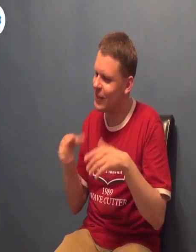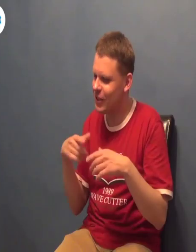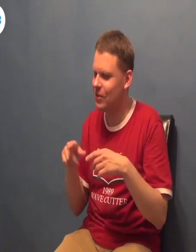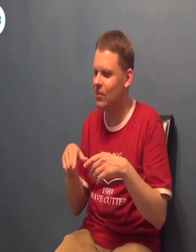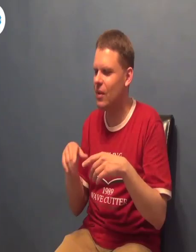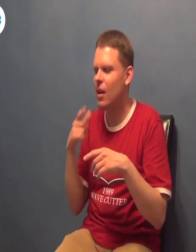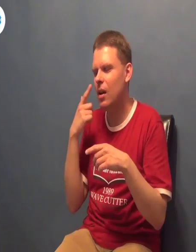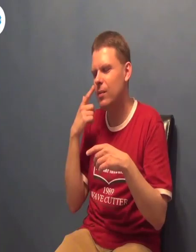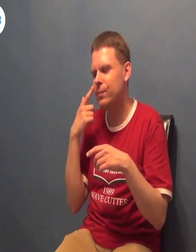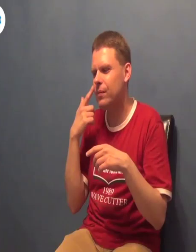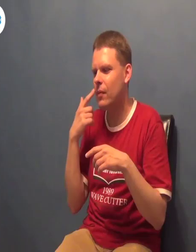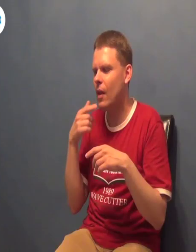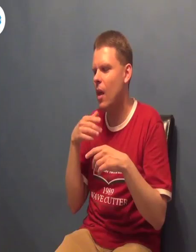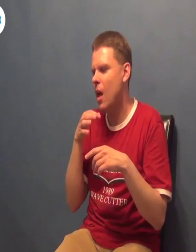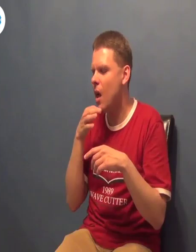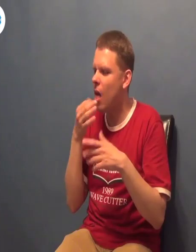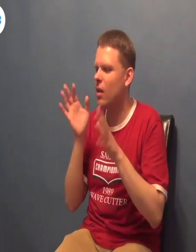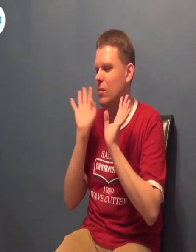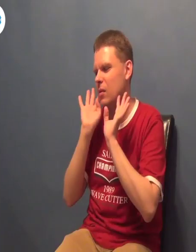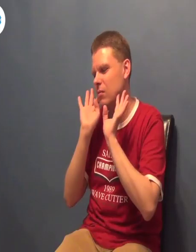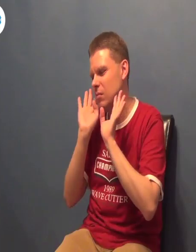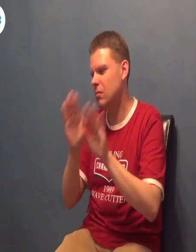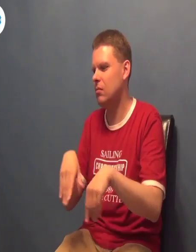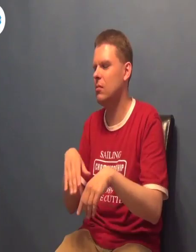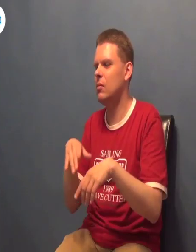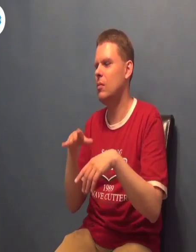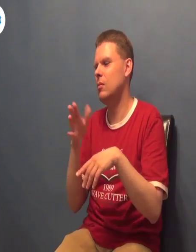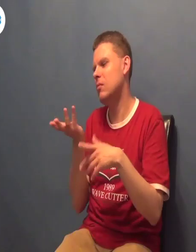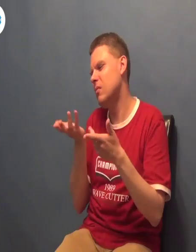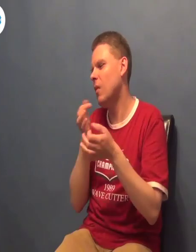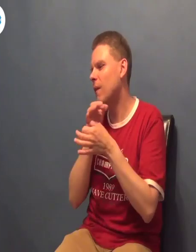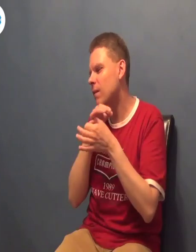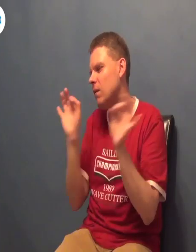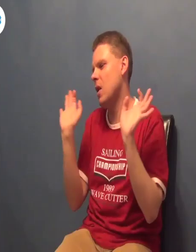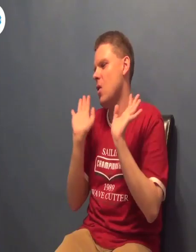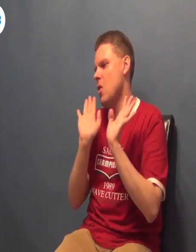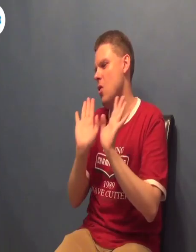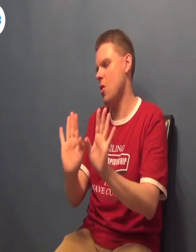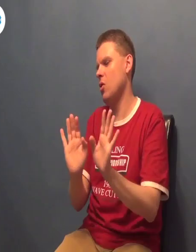Chłopiec pomyślał: "Lepiej jest zostawić żaby, niech będą wolne".